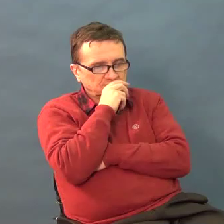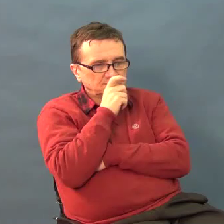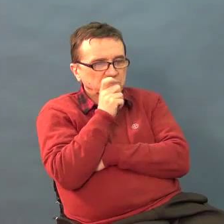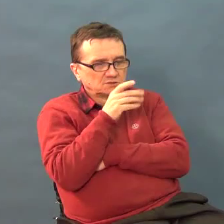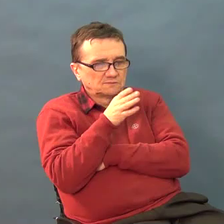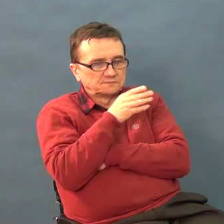Obok tramwaju.